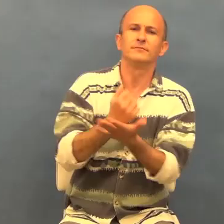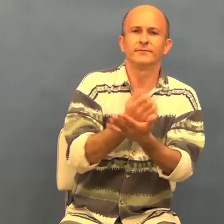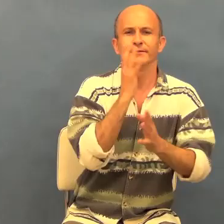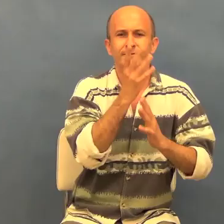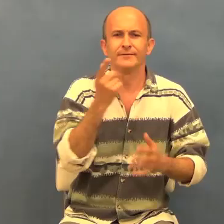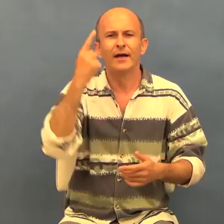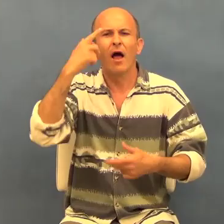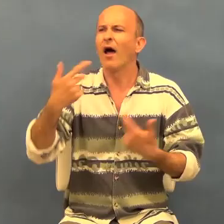Jak długo ma czekać?